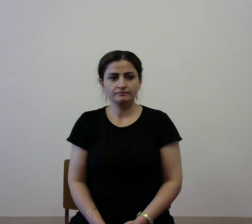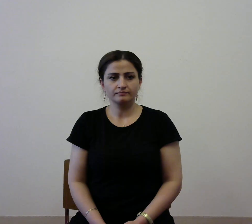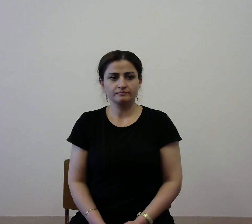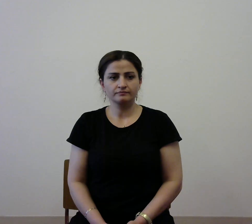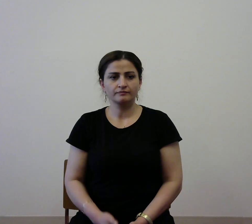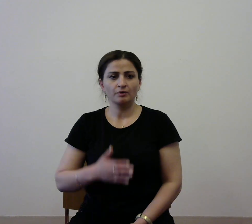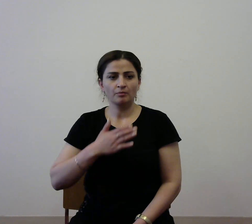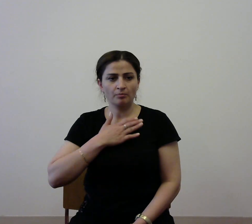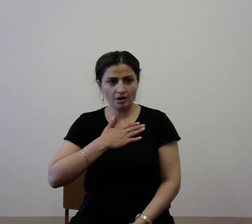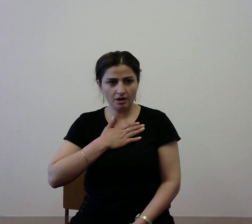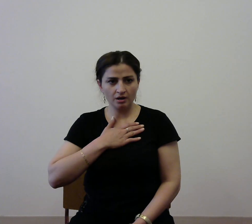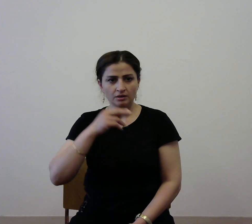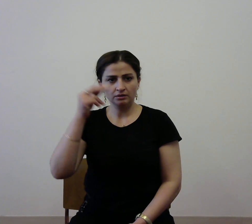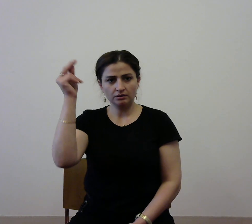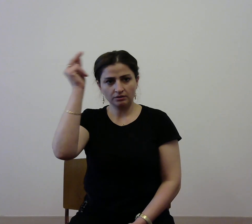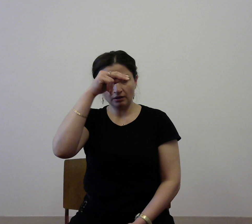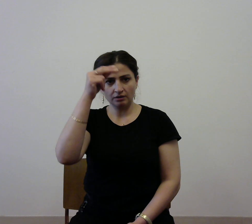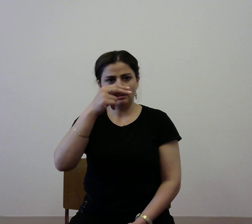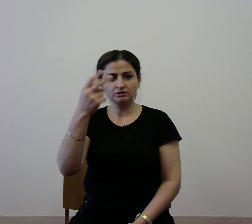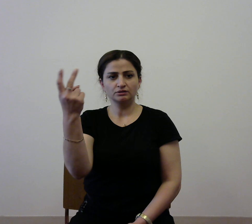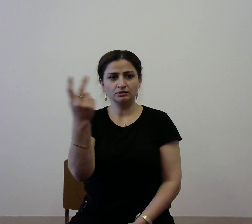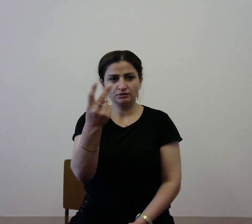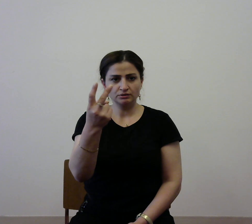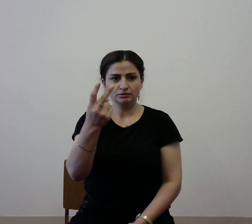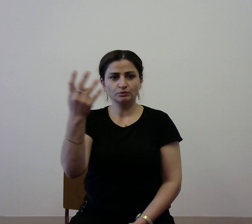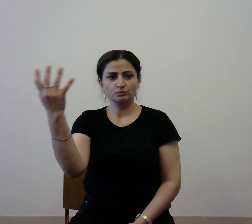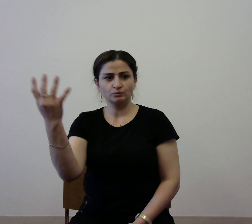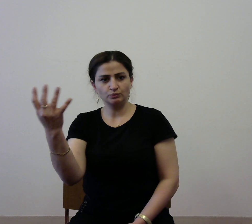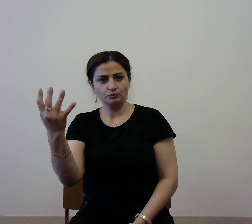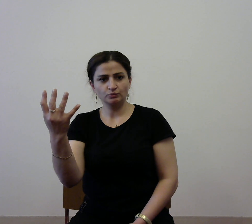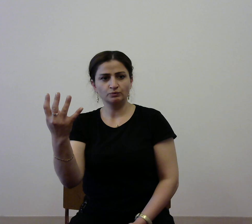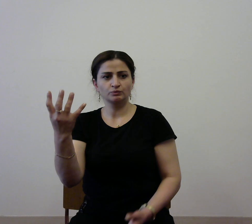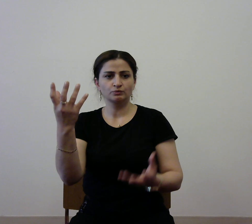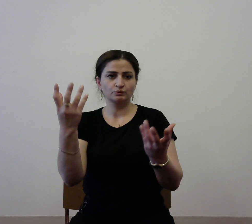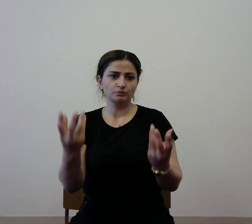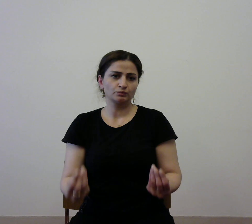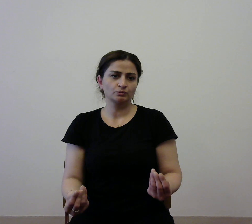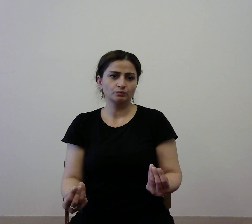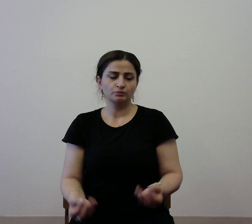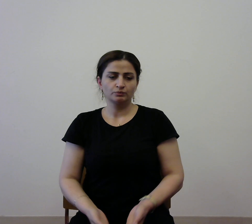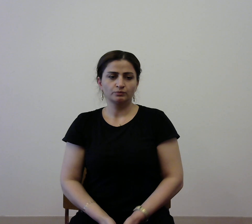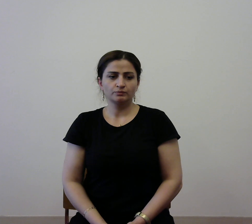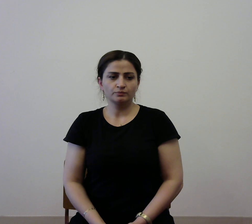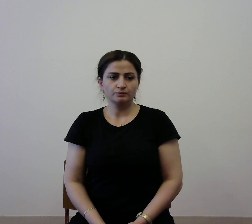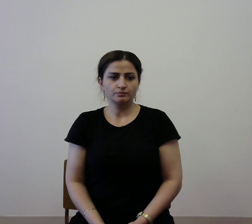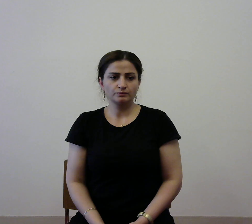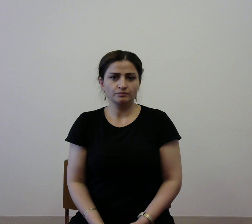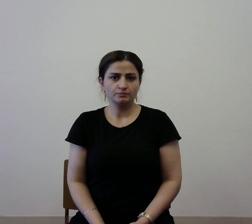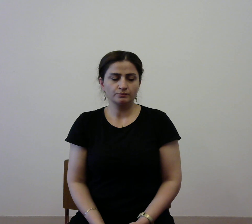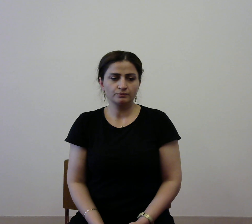Mənim dərslərim 2-ci və 4-cü günlərdir